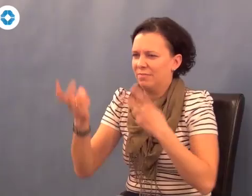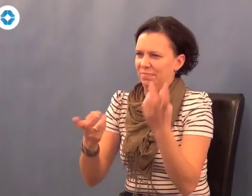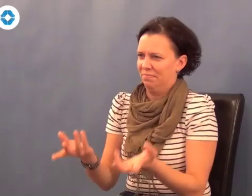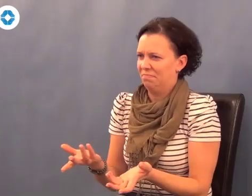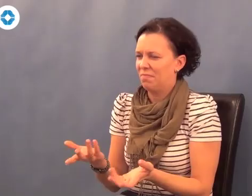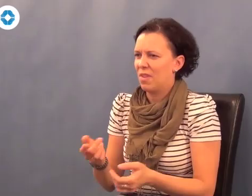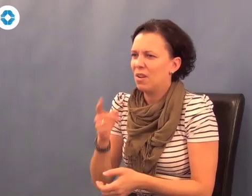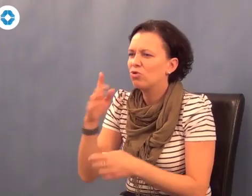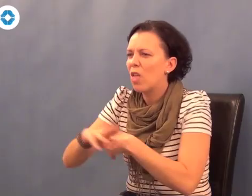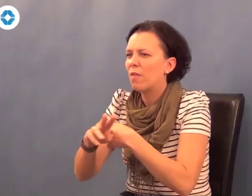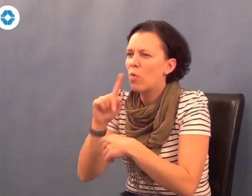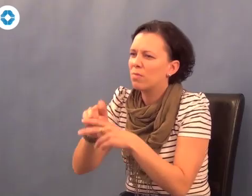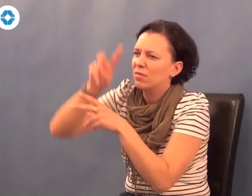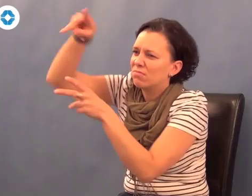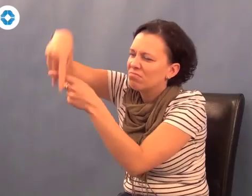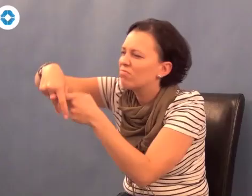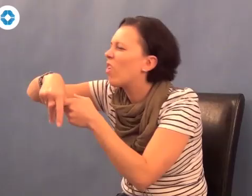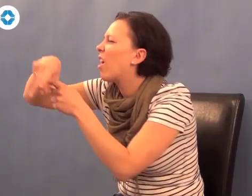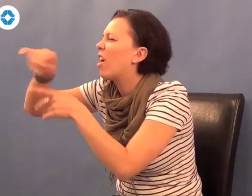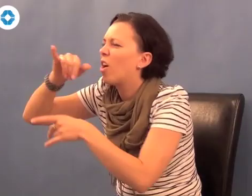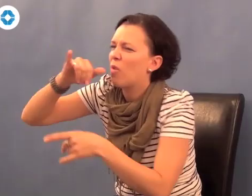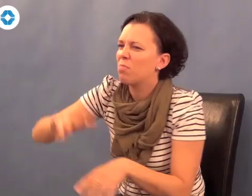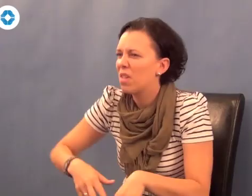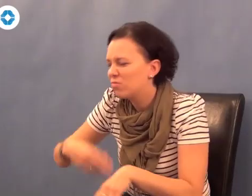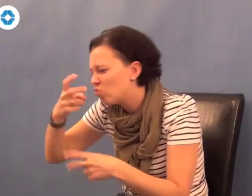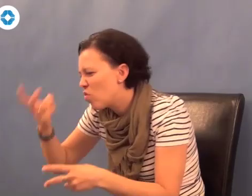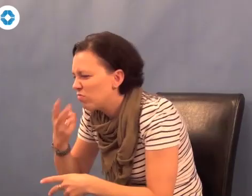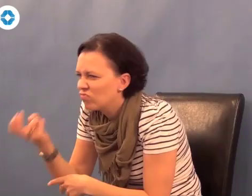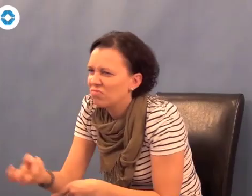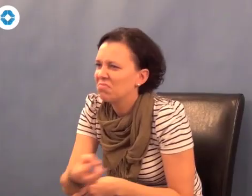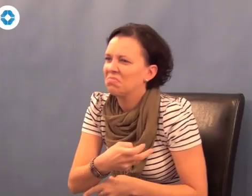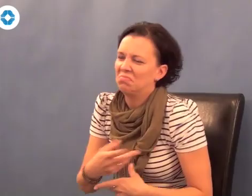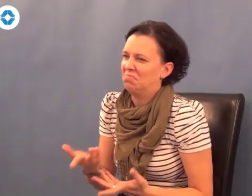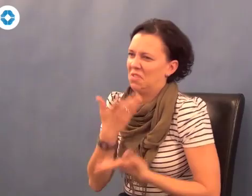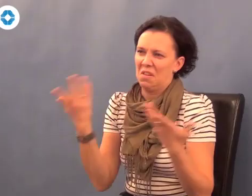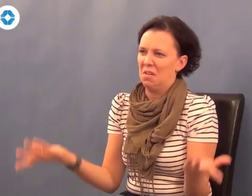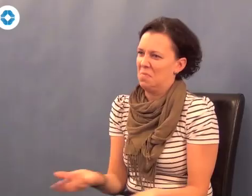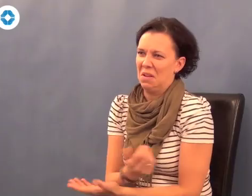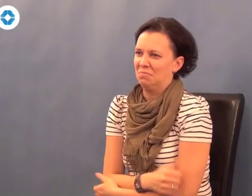Chłopak wskakuje na drzewo, szuka, krzyczy, pies też szuka, węszy, nic nie ma.